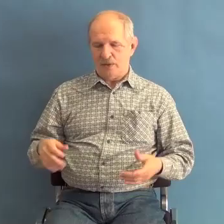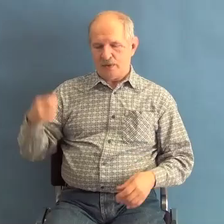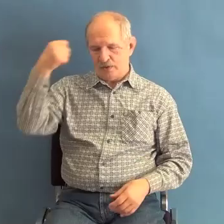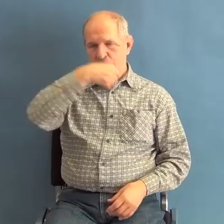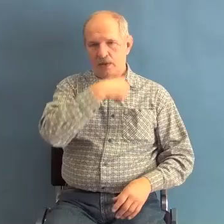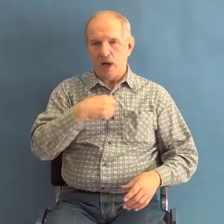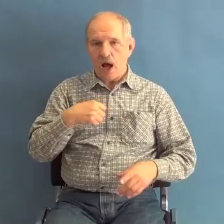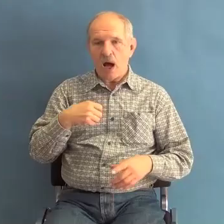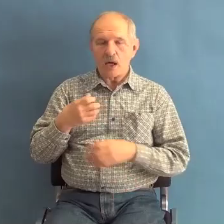Myć się.